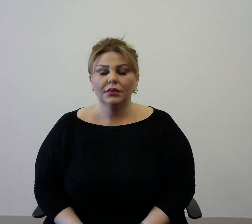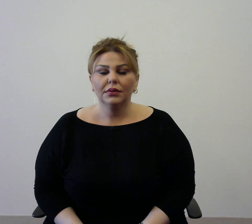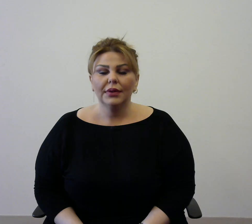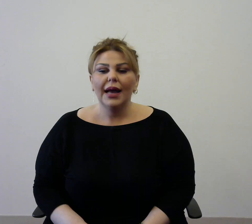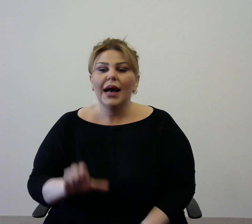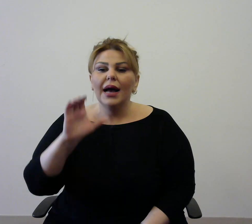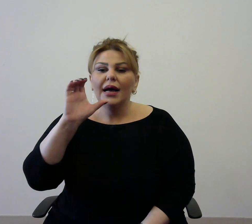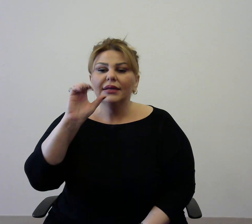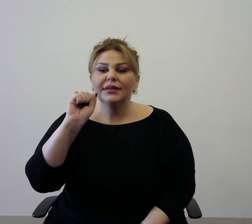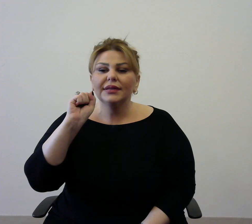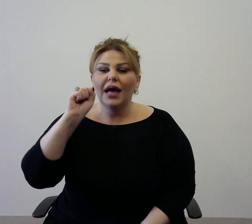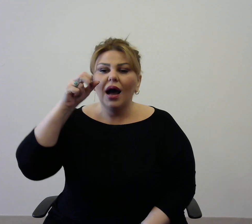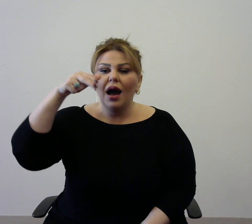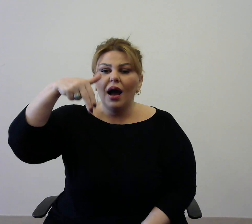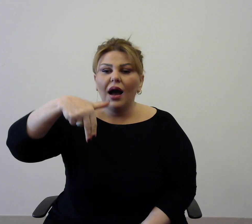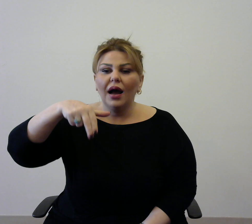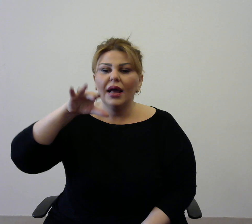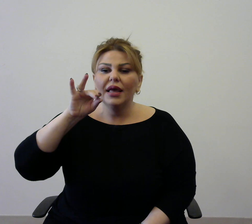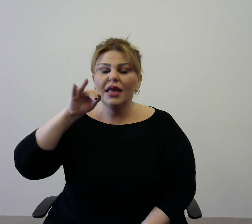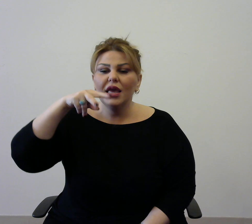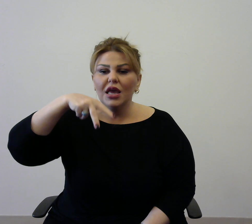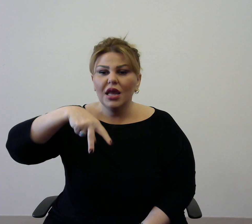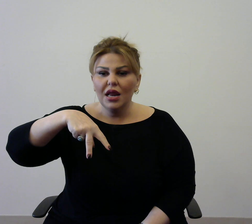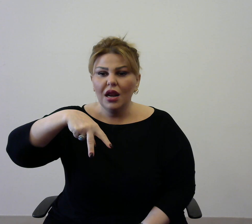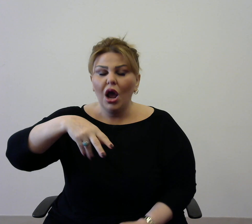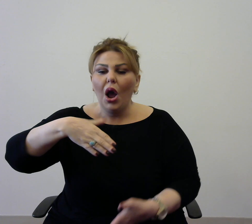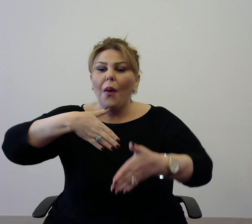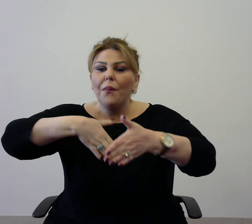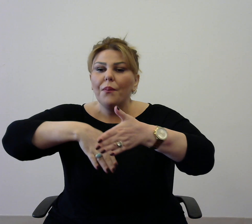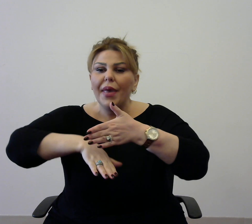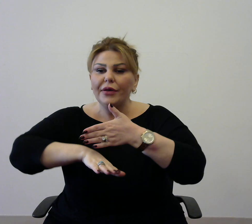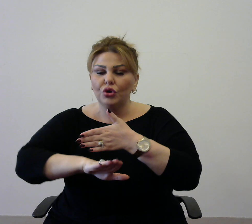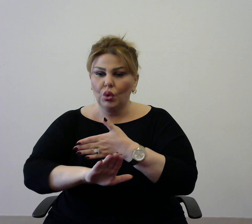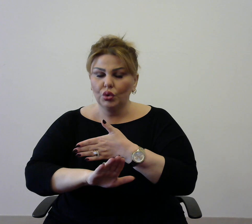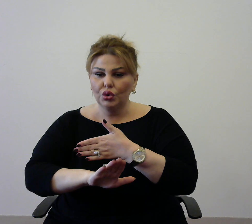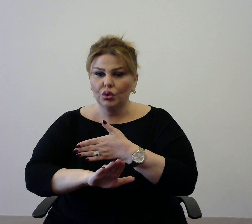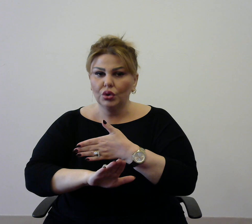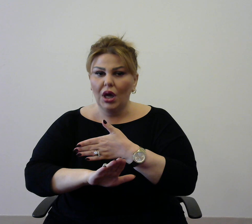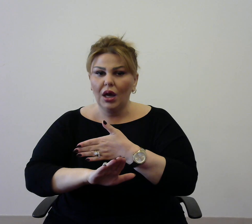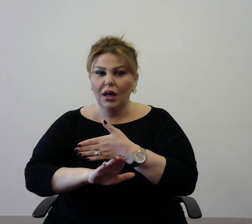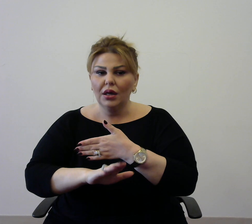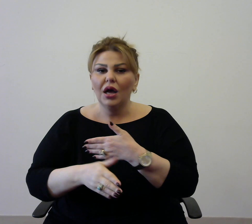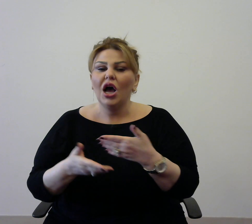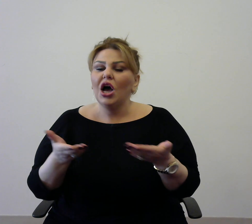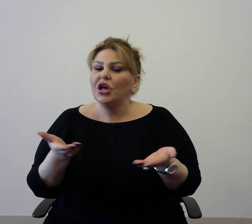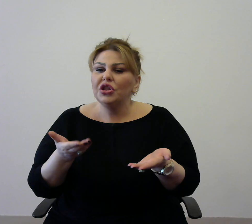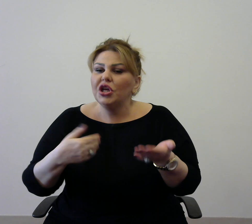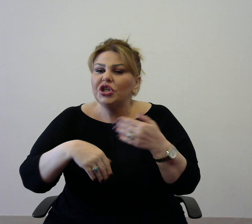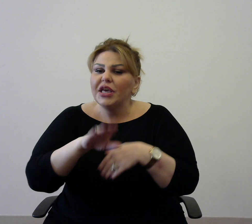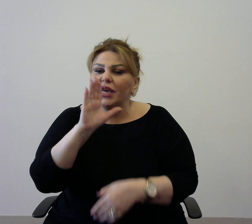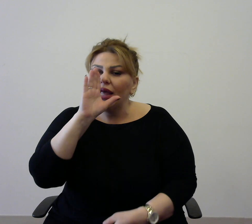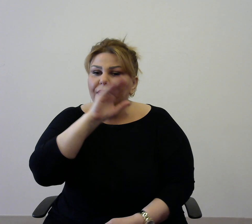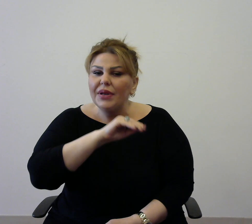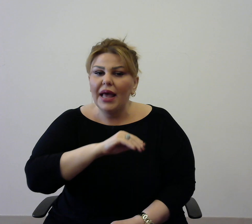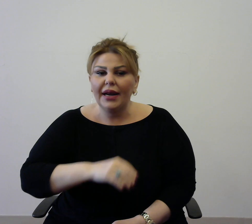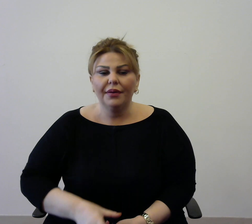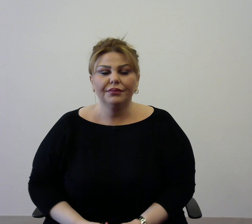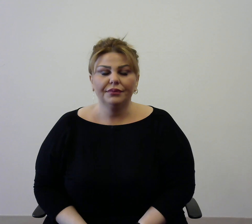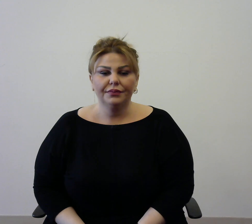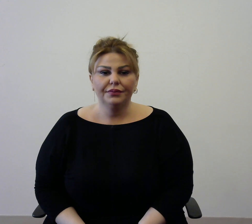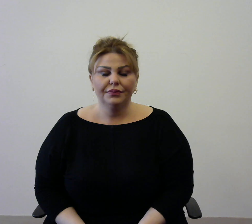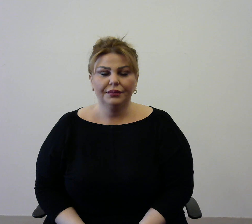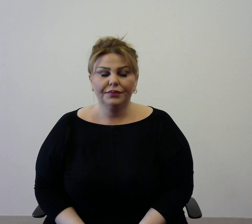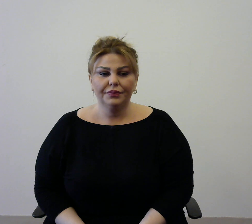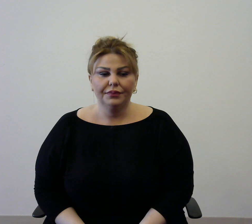Sahil metrosuna necə gedə bilərəm?